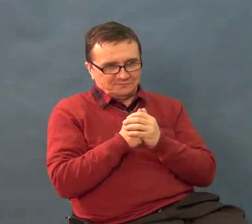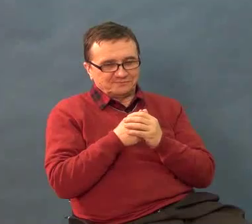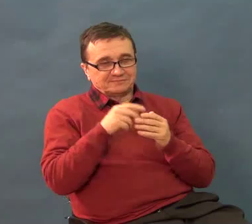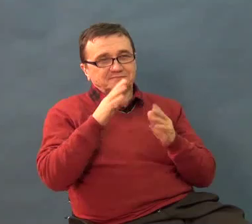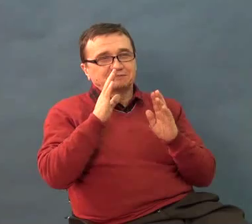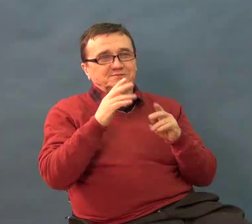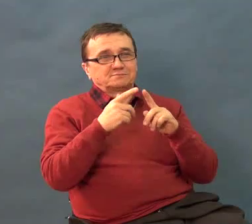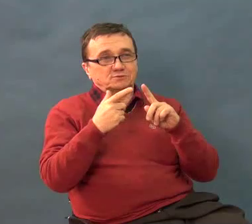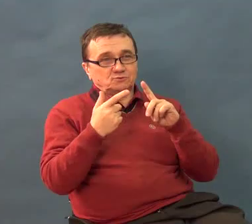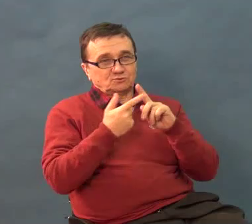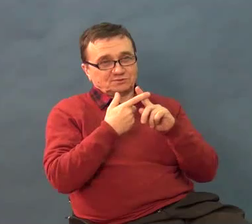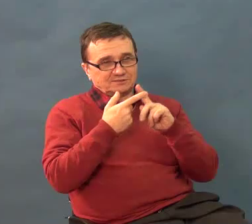Potem drugi...